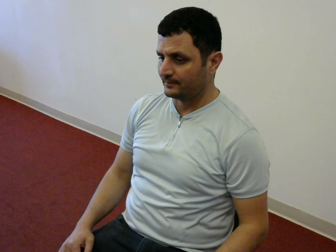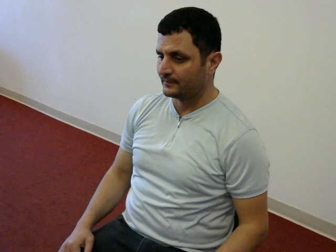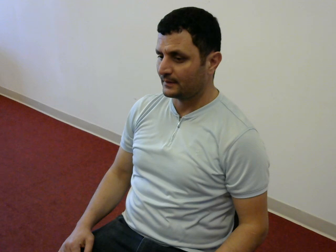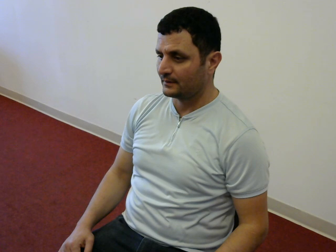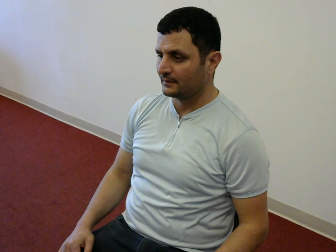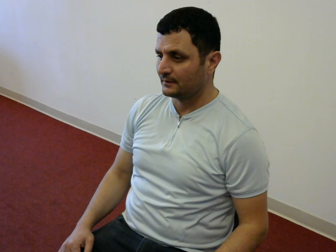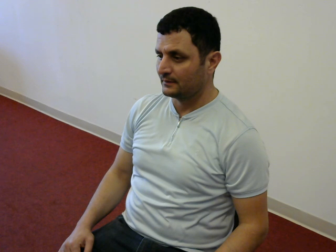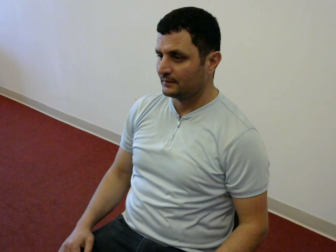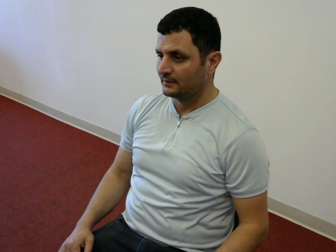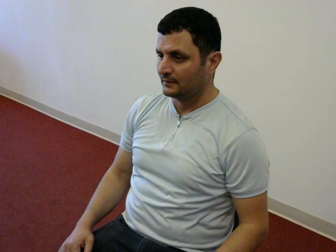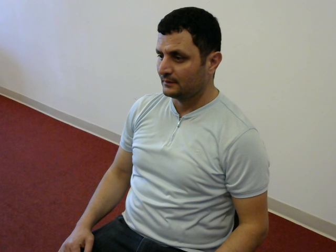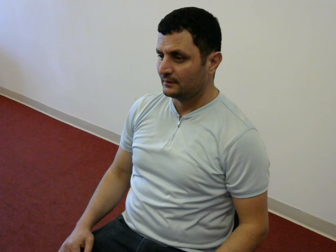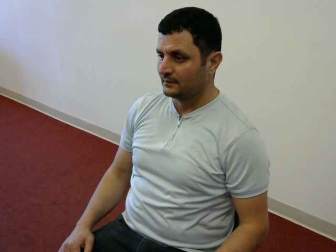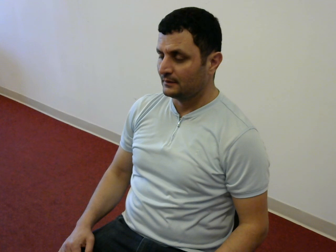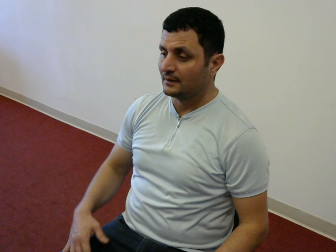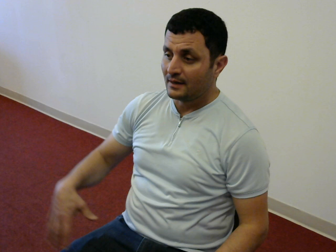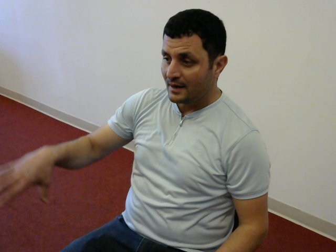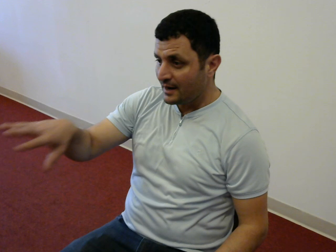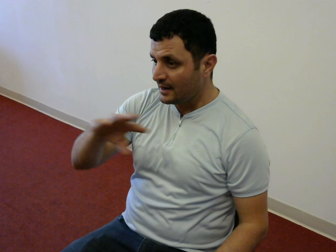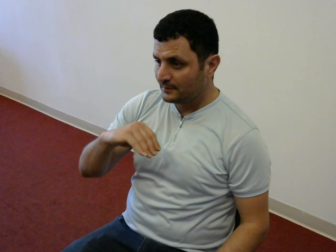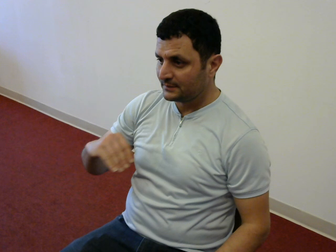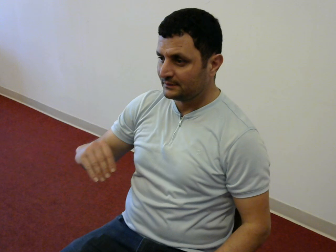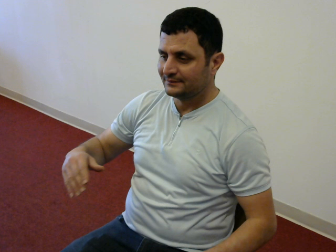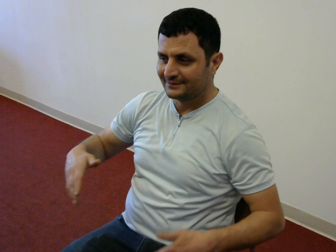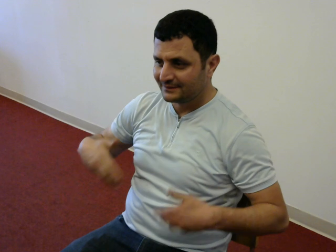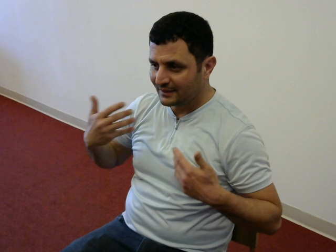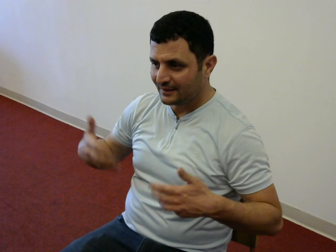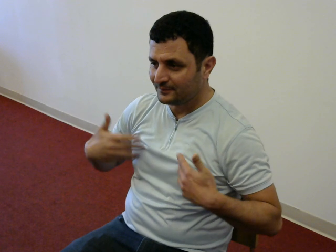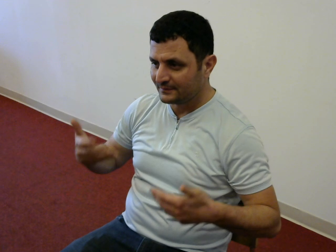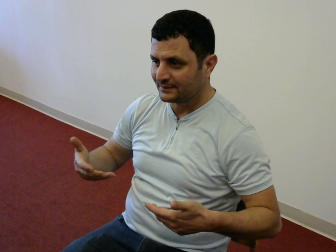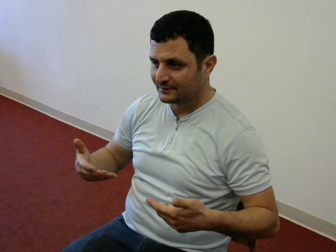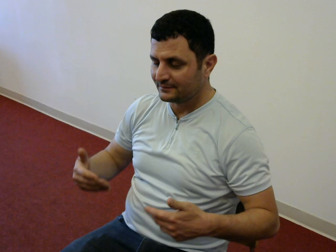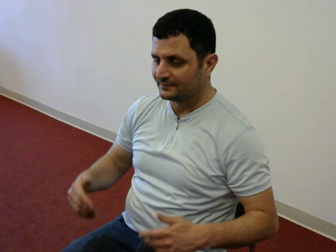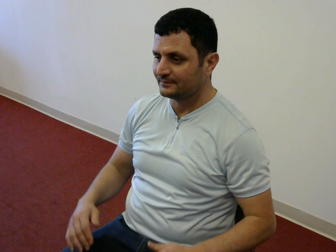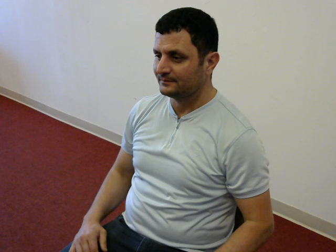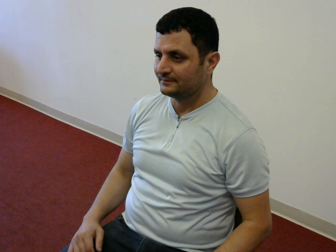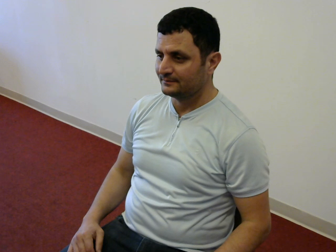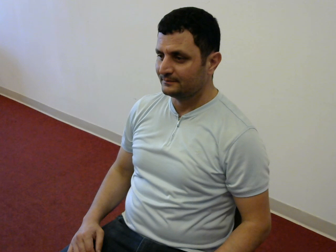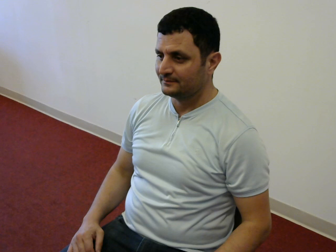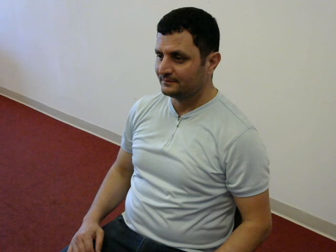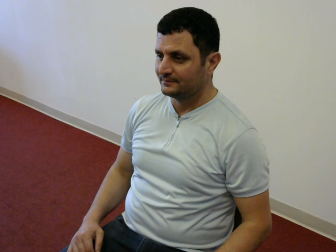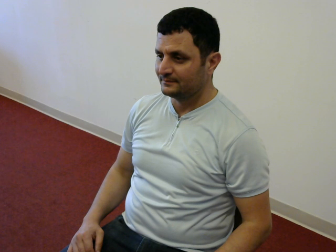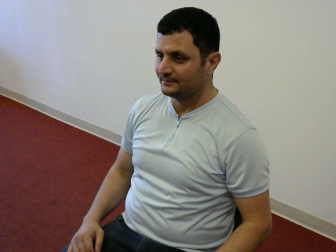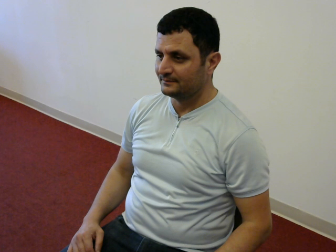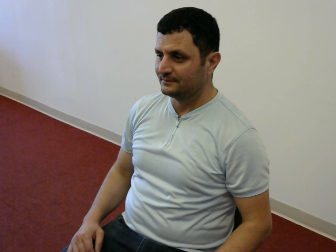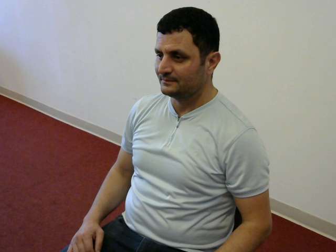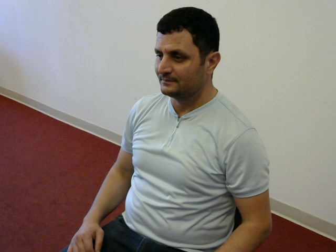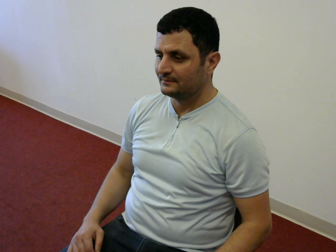Hamınızı salamlayıram